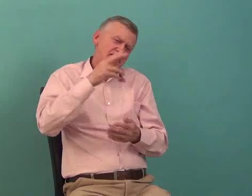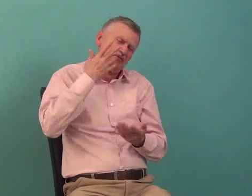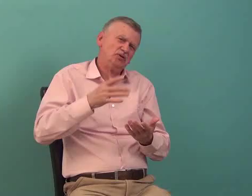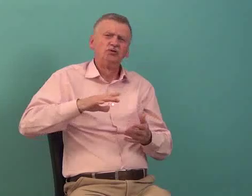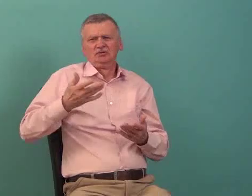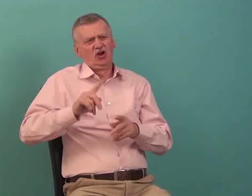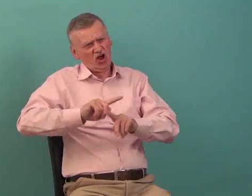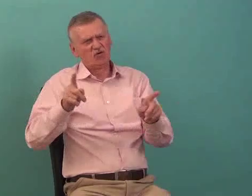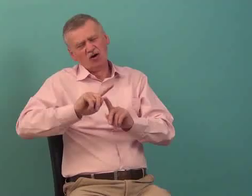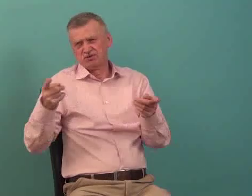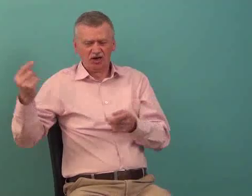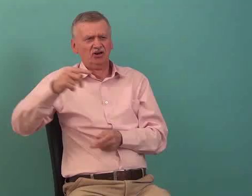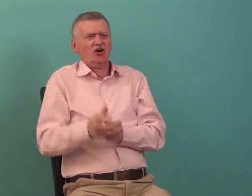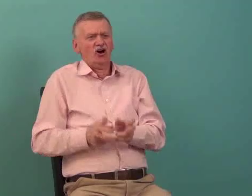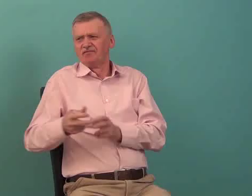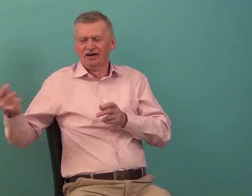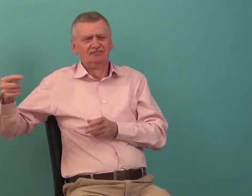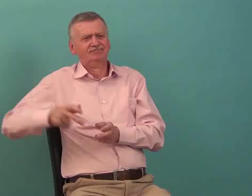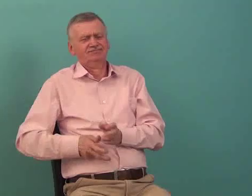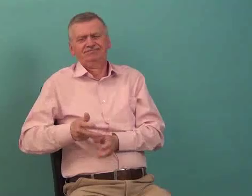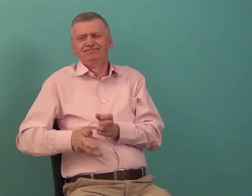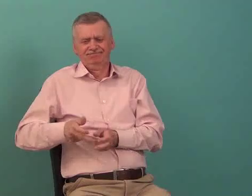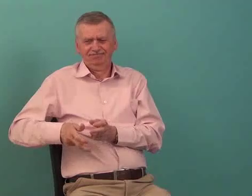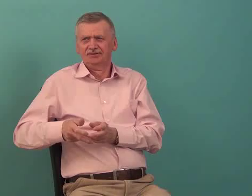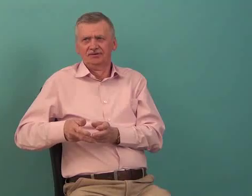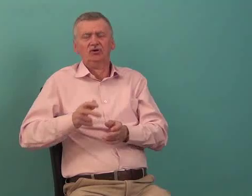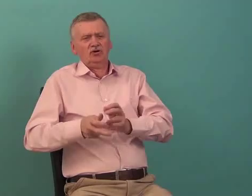Ktoś obcy przyjechał na rowerze.